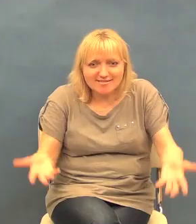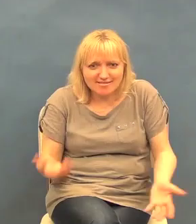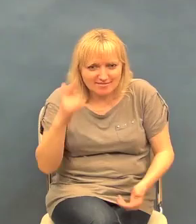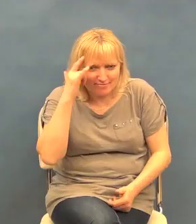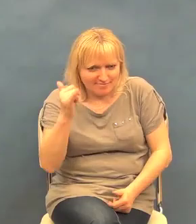Zastanawia się.